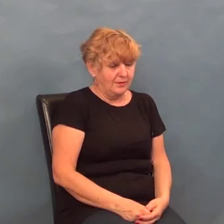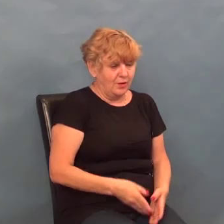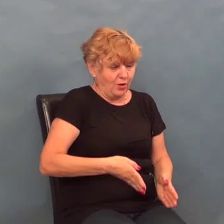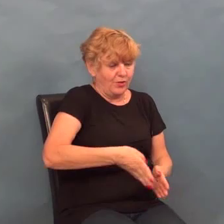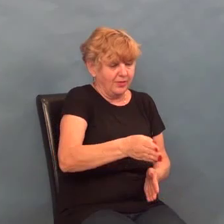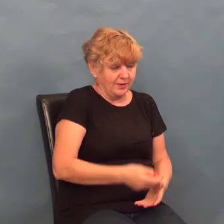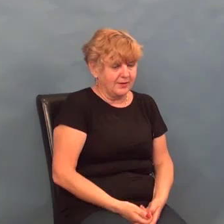Chodnik.